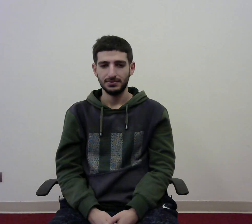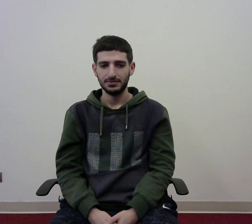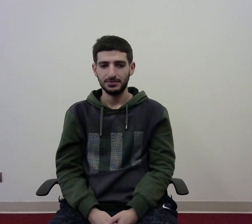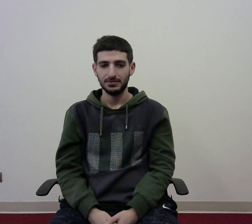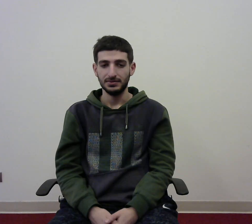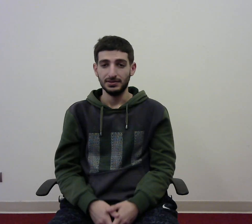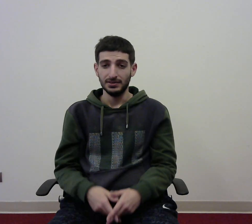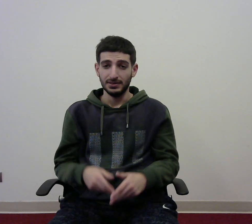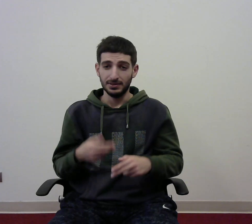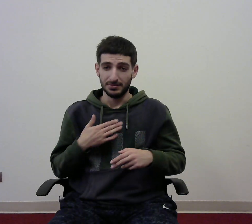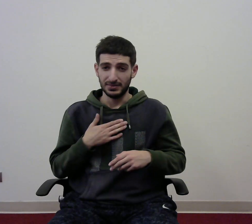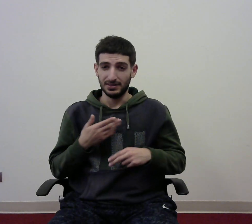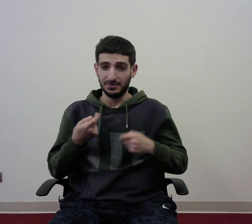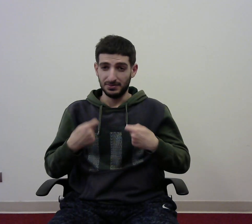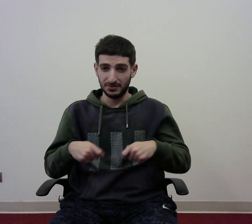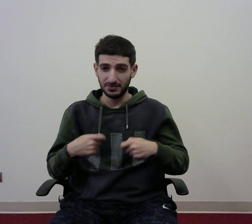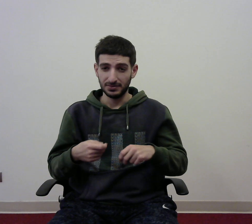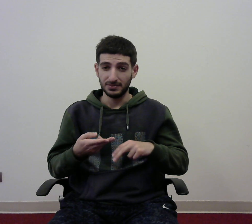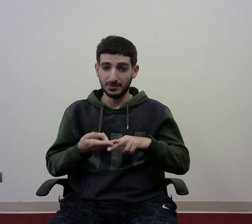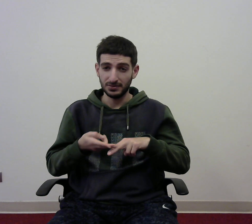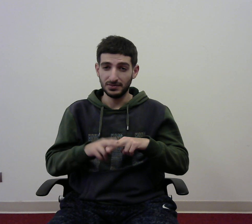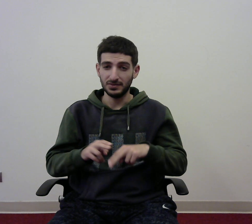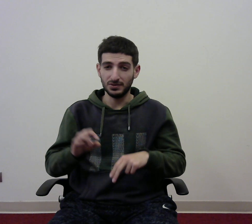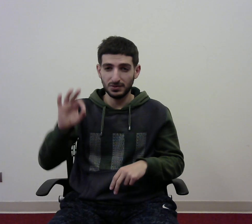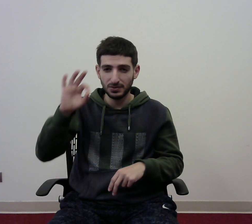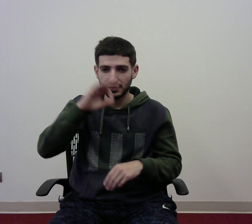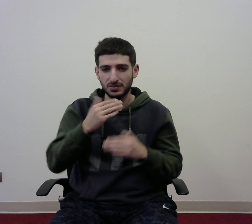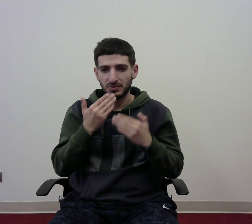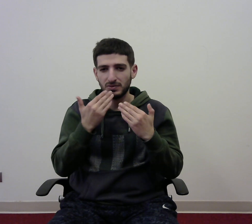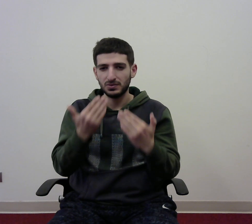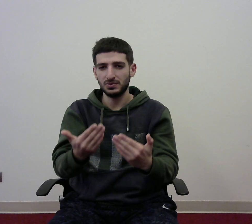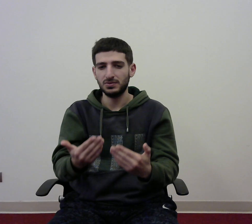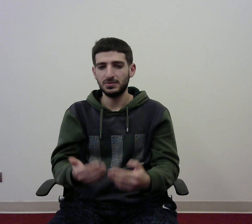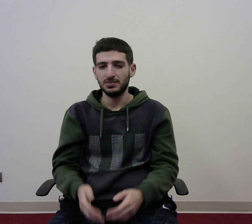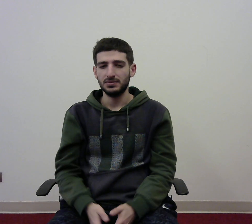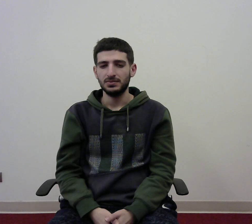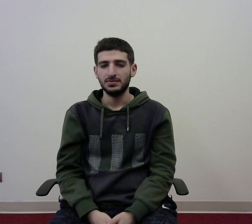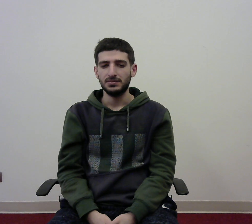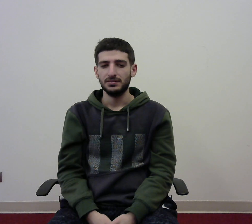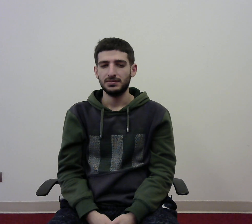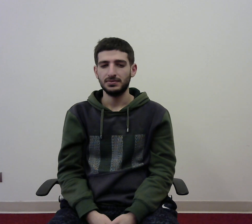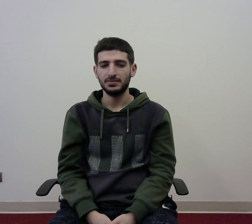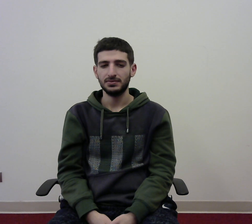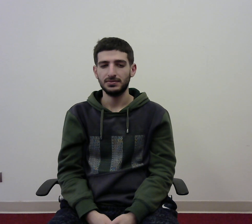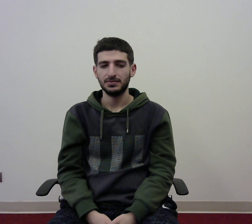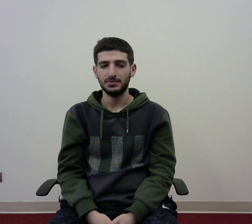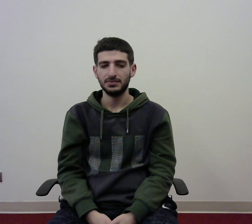Mən satıcıdan bu barədə soruşdum